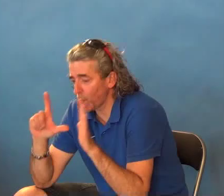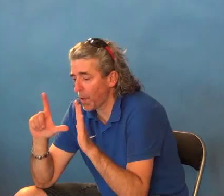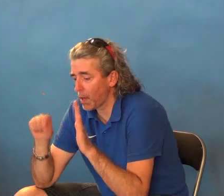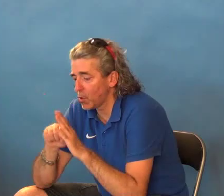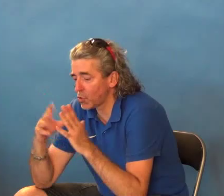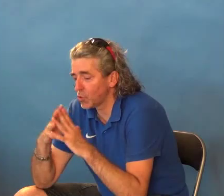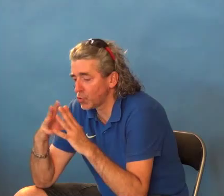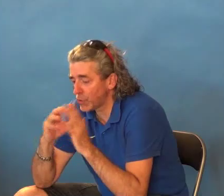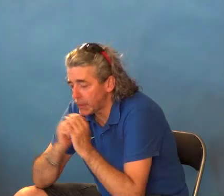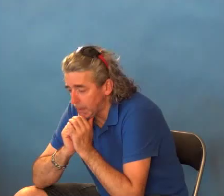Od siódmej do dziesiątej.